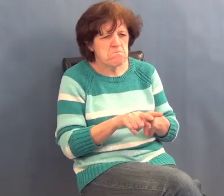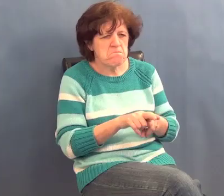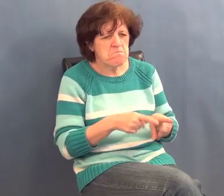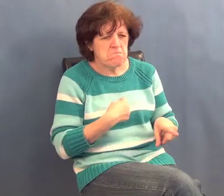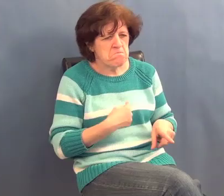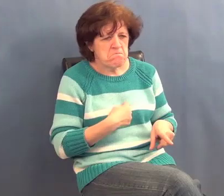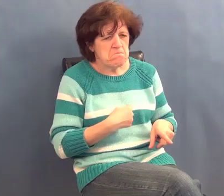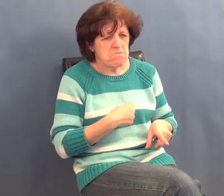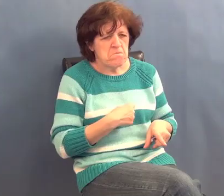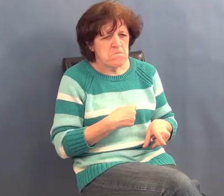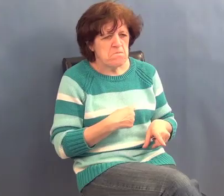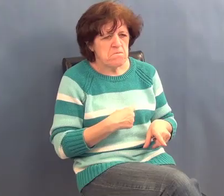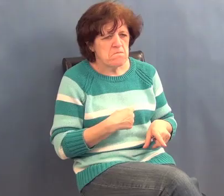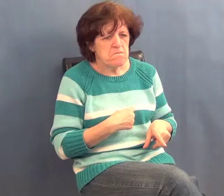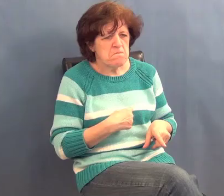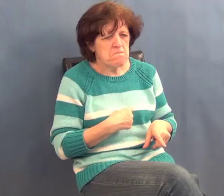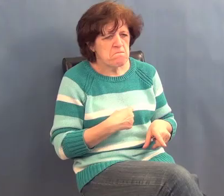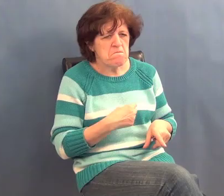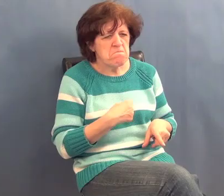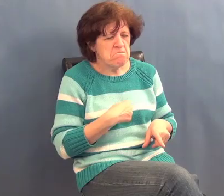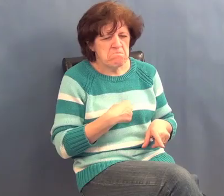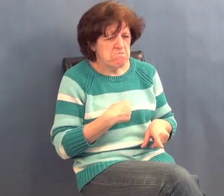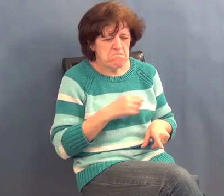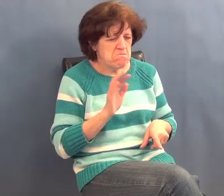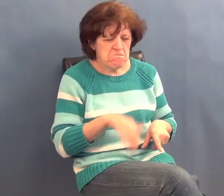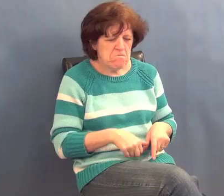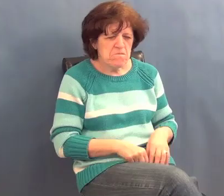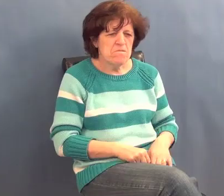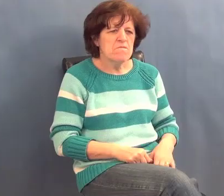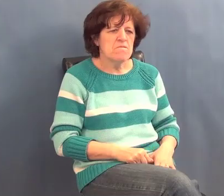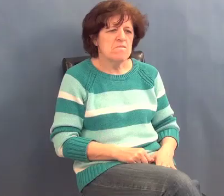Tak samo u mnie.